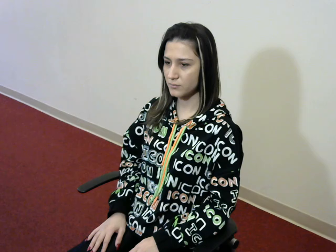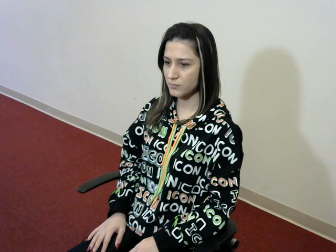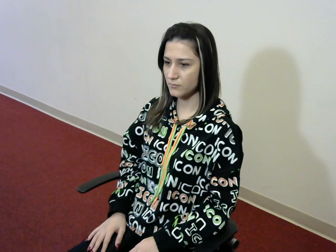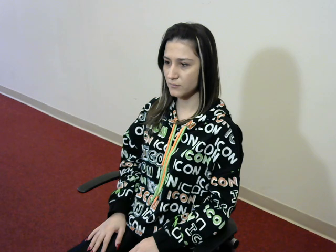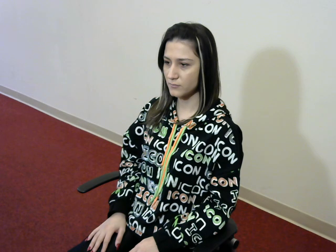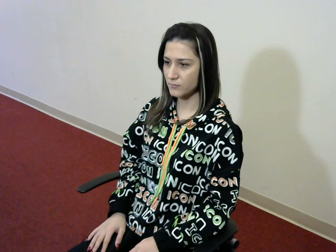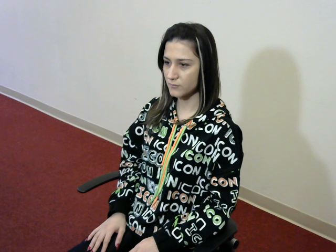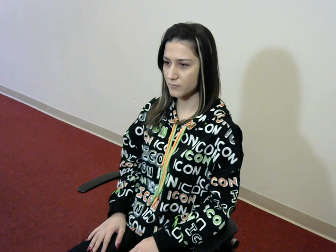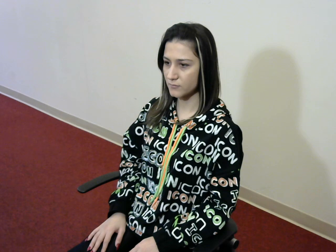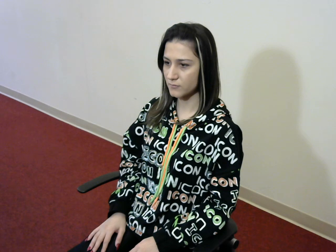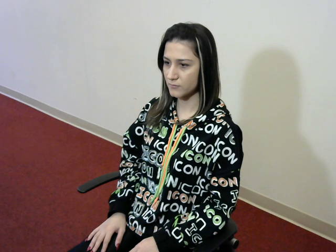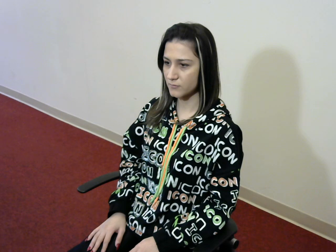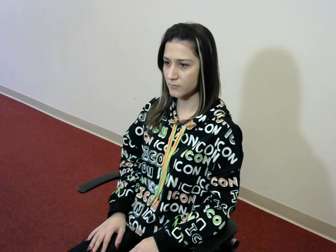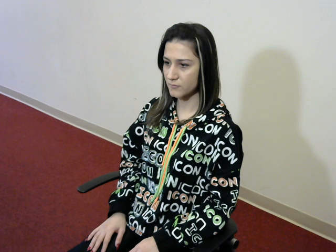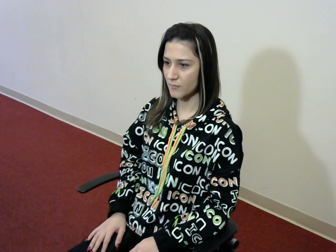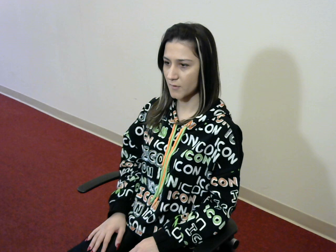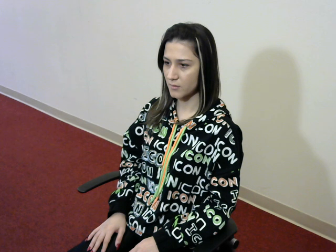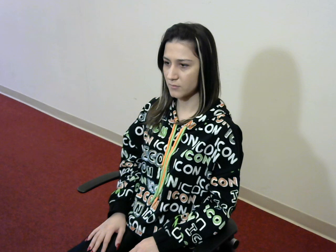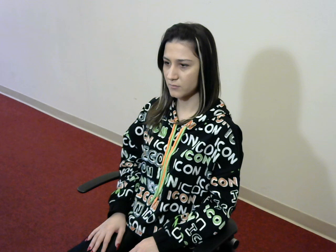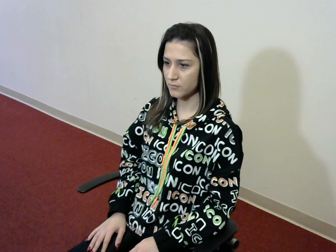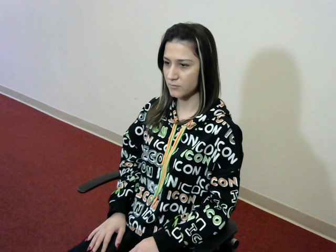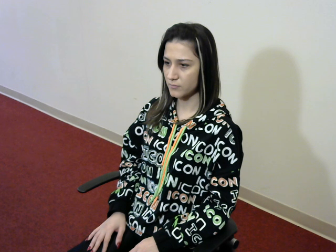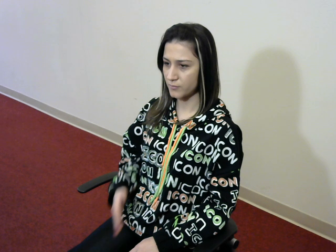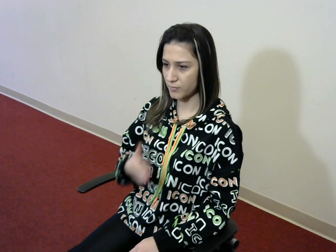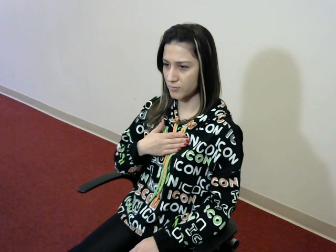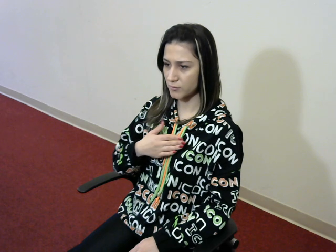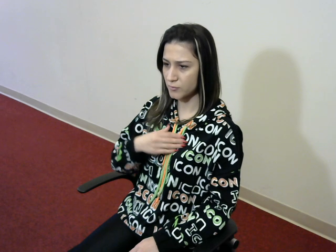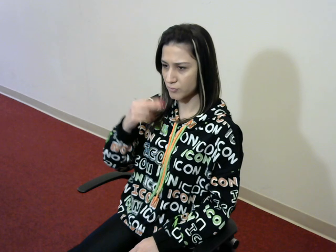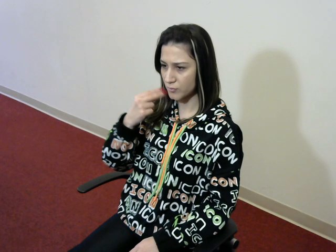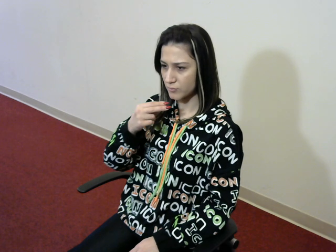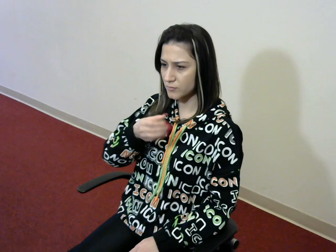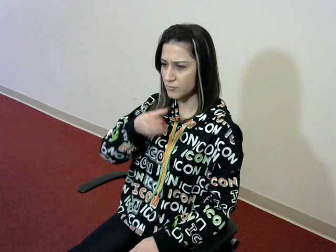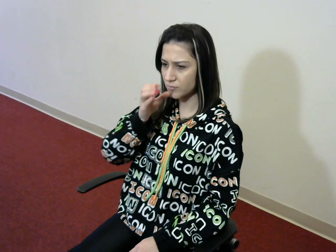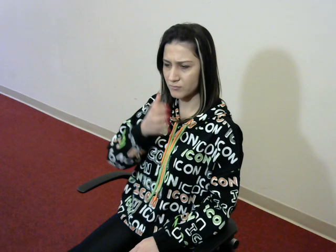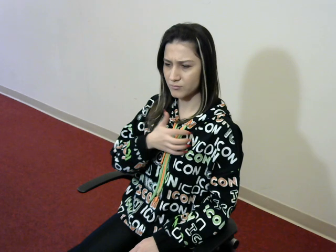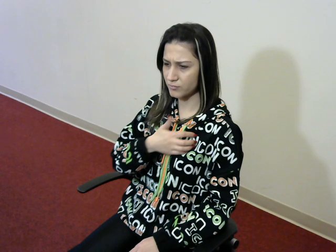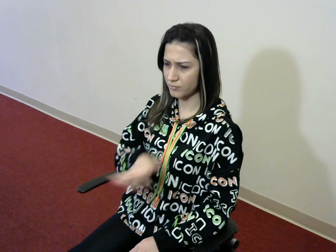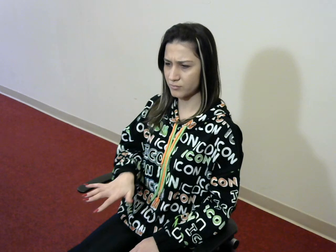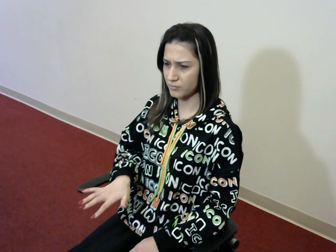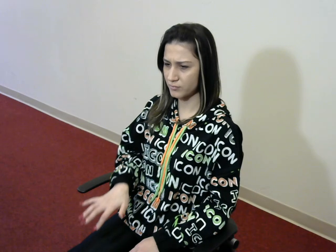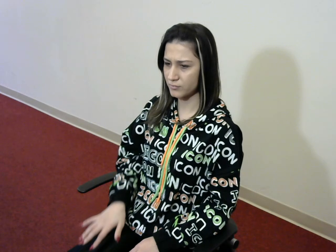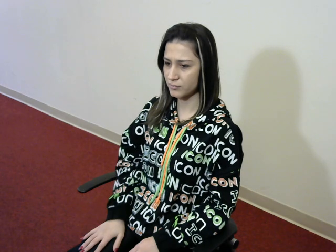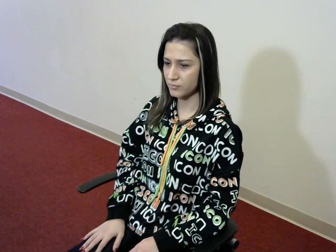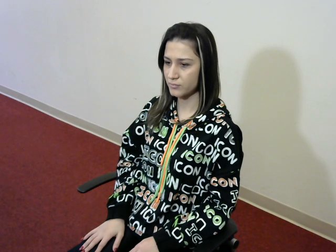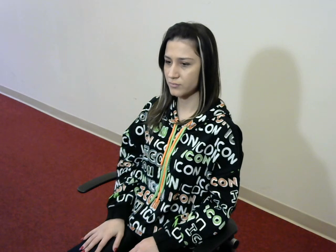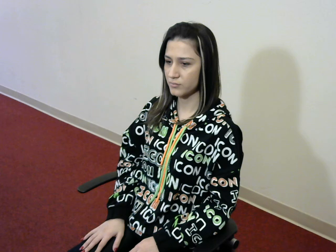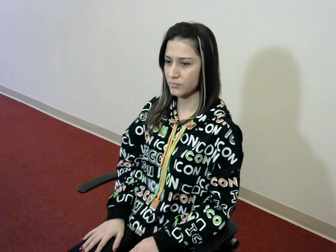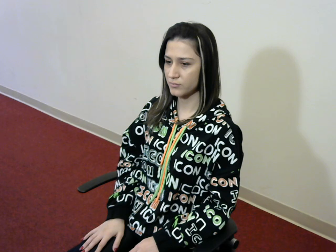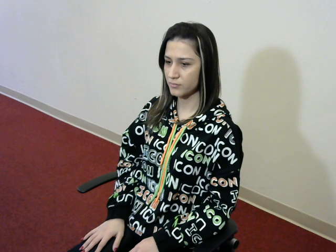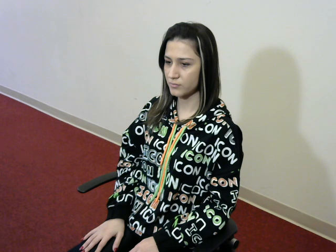Mən çay içmək istəmirəm